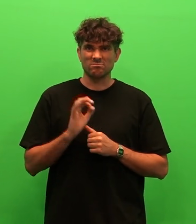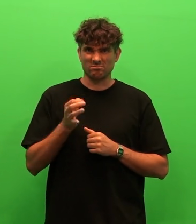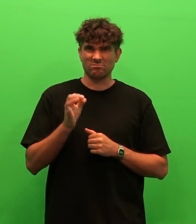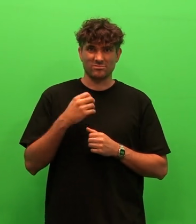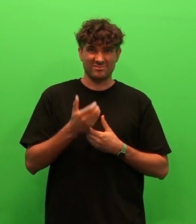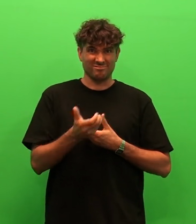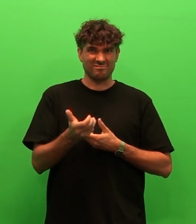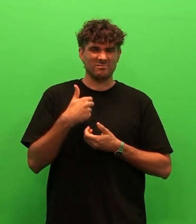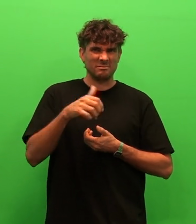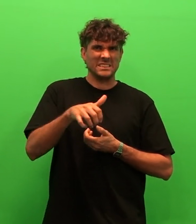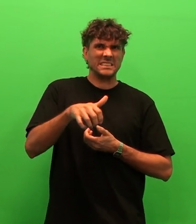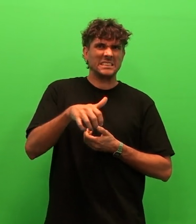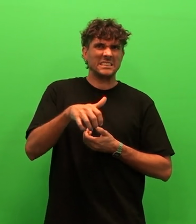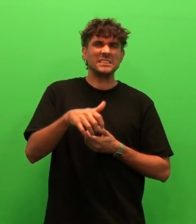Sí, em pica el penis.